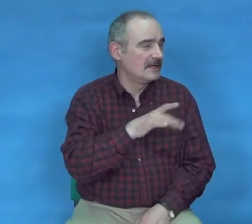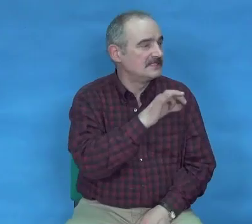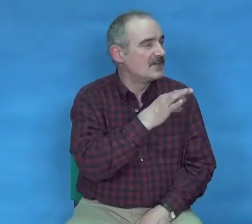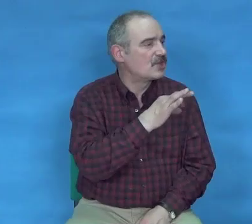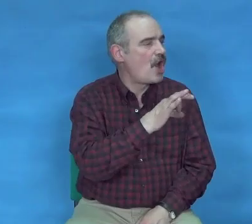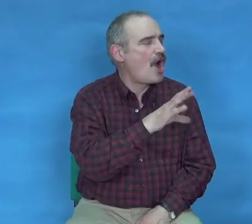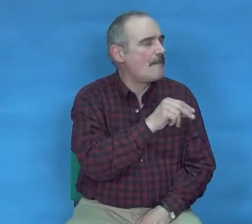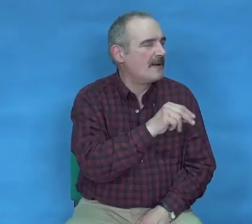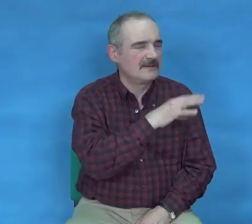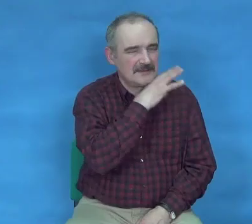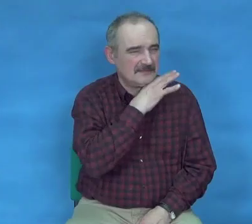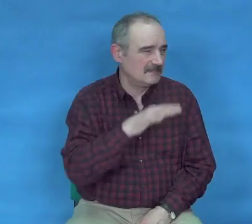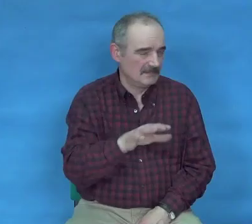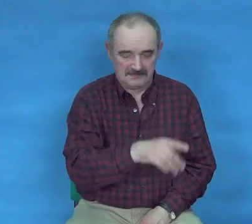Znaków STOP jest pełno.